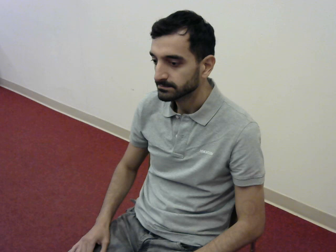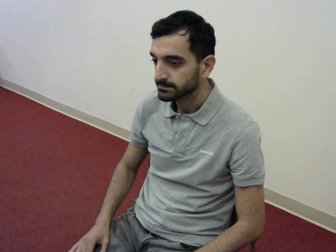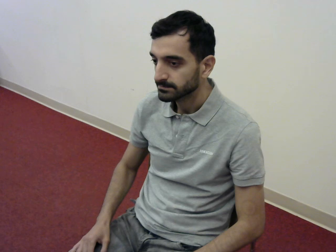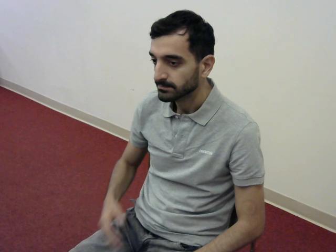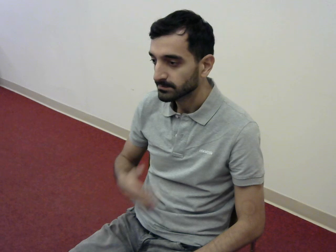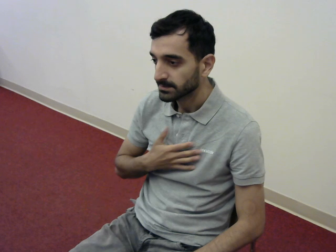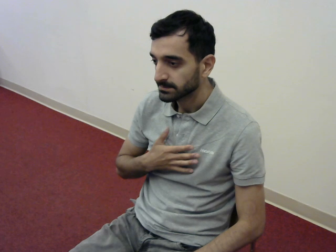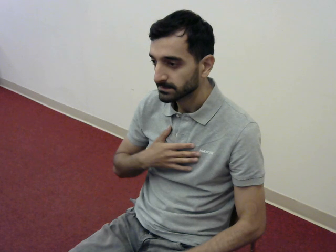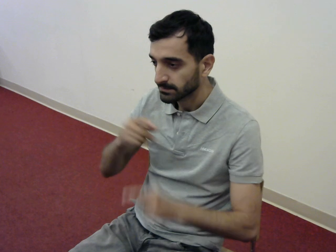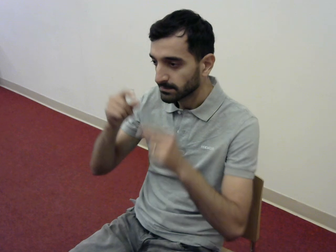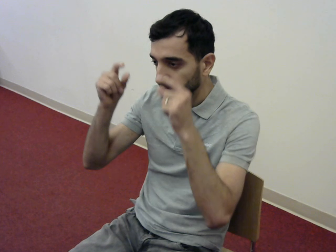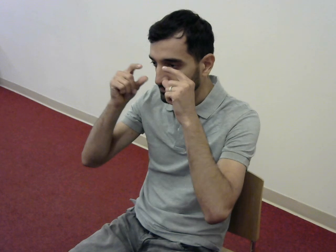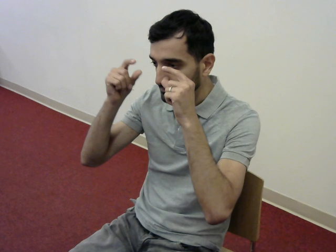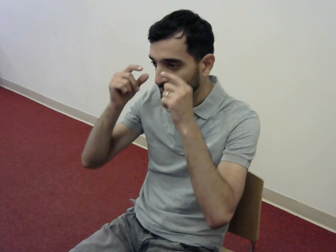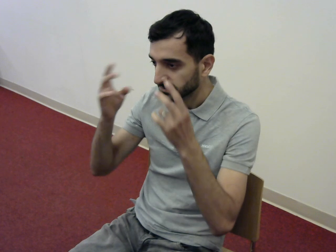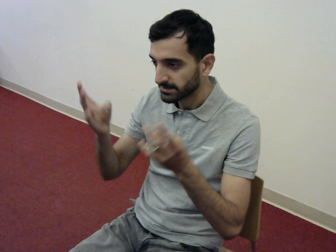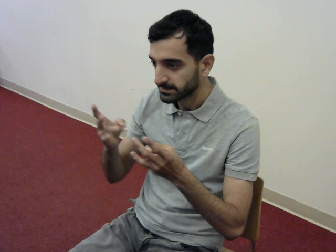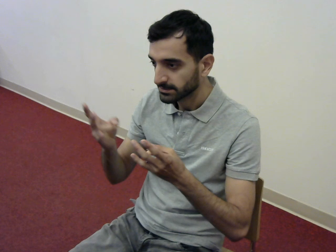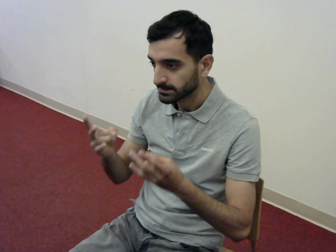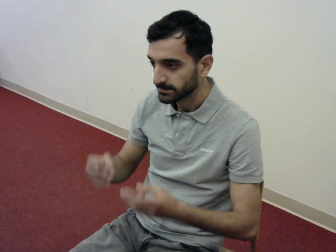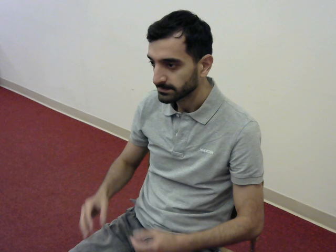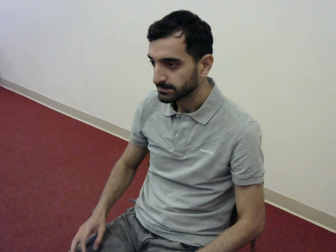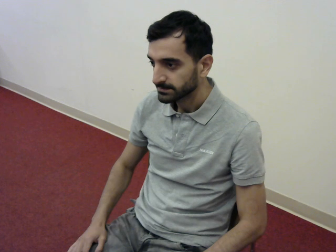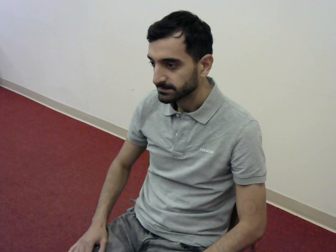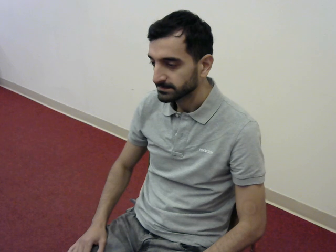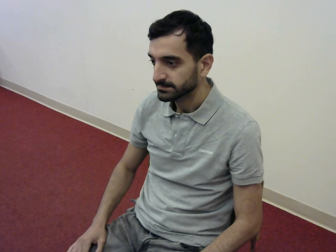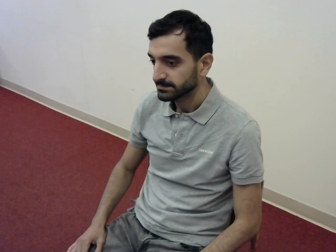Mənə eynək lazımdır